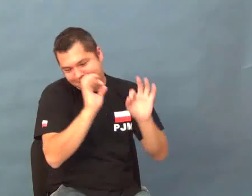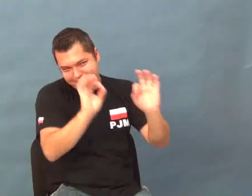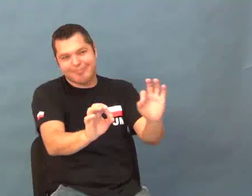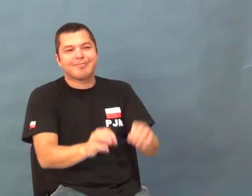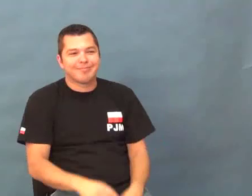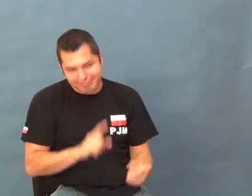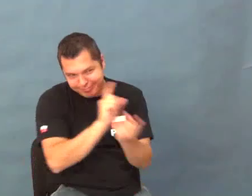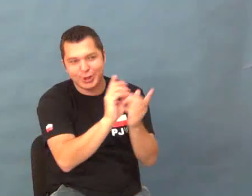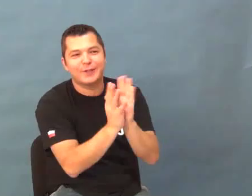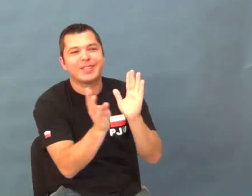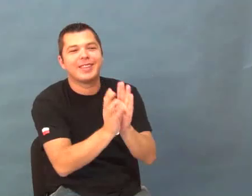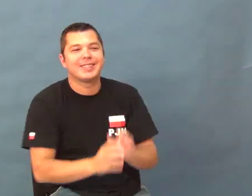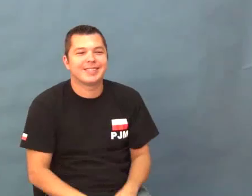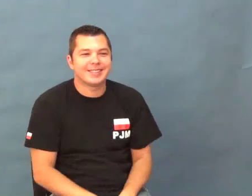Dobrze, spotykamy się o dziewiętnastej.